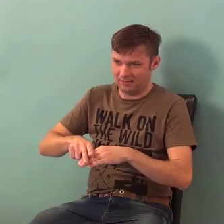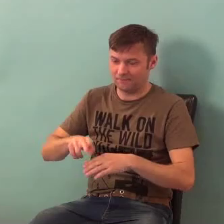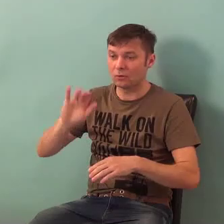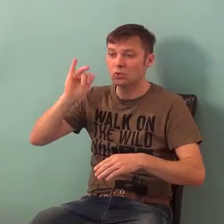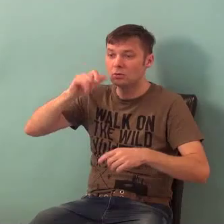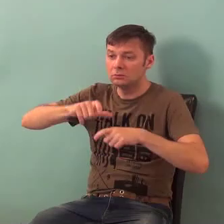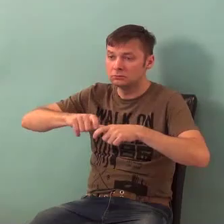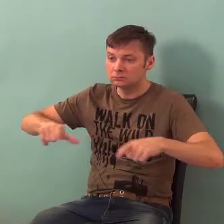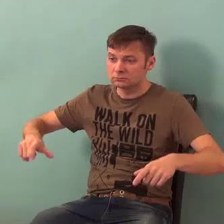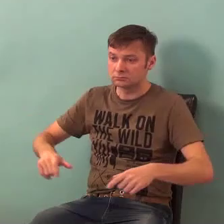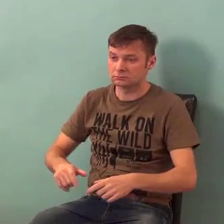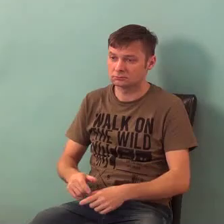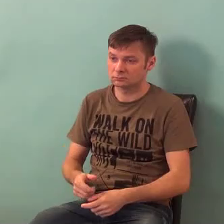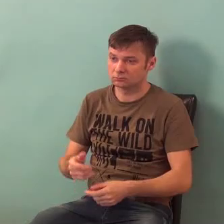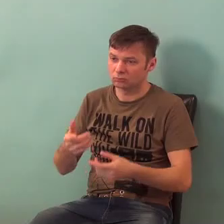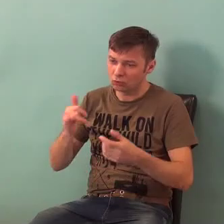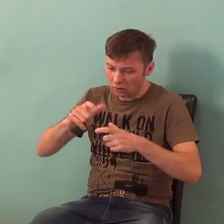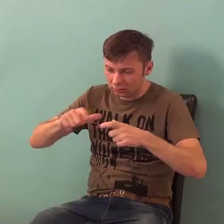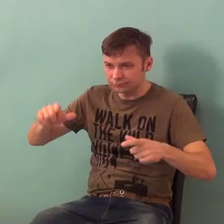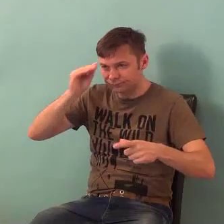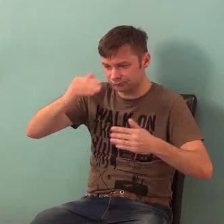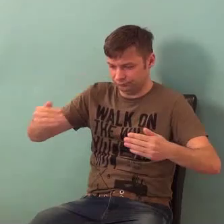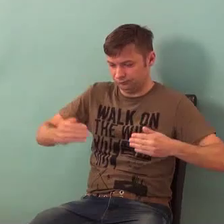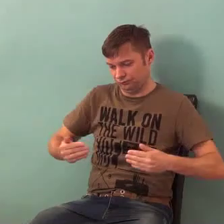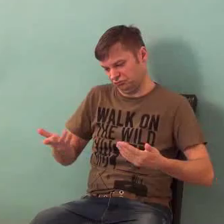Żółta linia informuje, że trzeba stać przed nią.